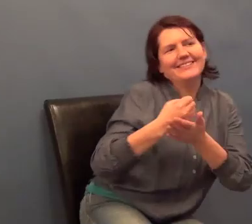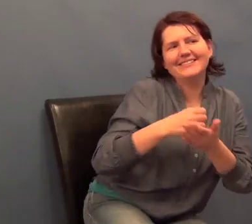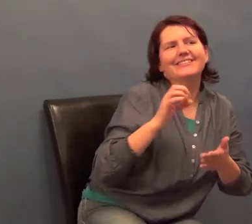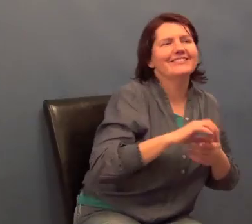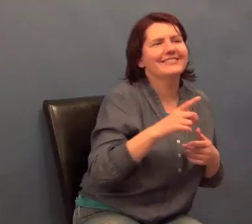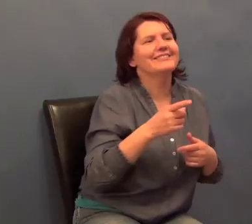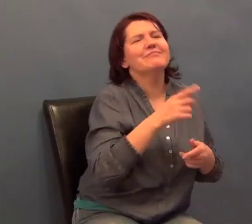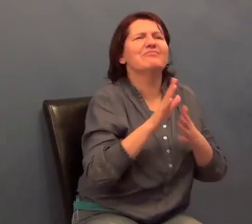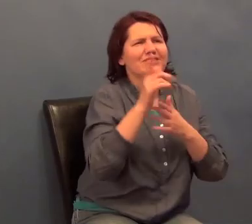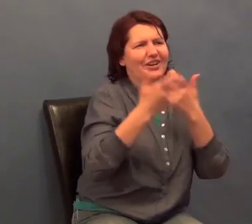Babcia prosi o coś Chaplina.